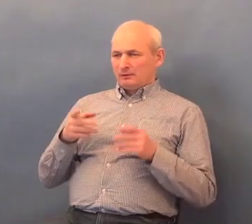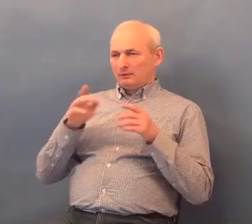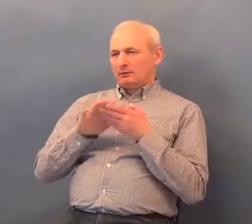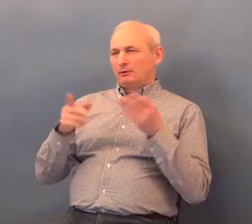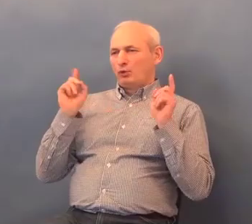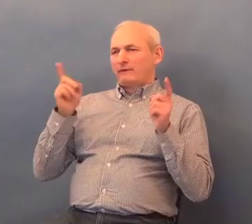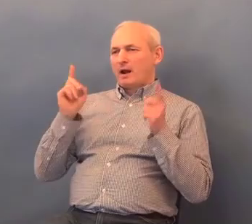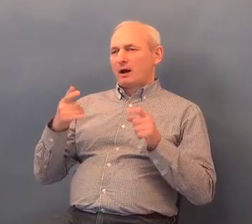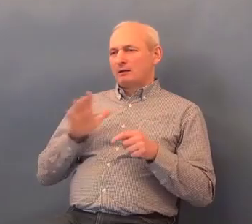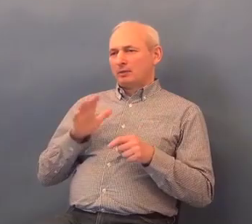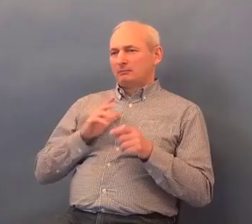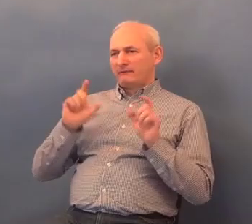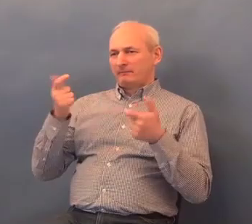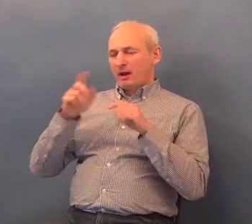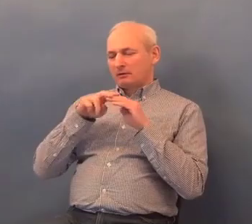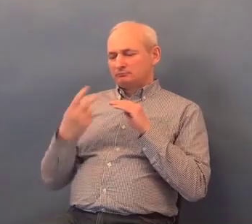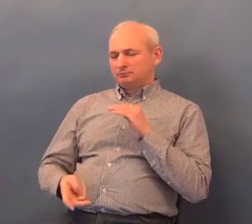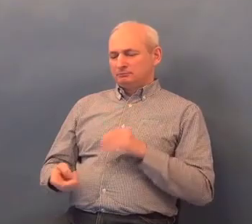Uwaga! Niebezpieczeństwo! Wypadek! Można spaść.